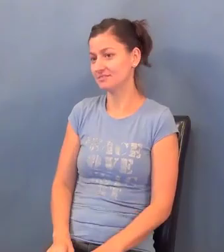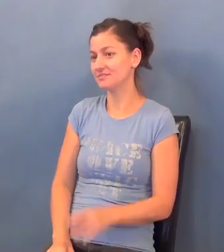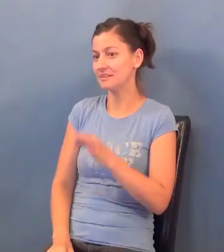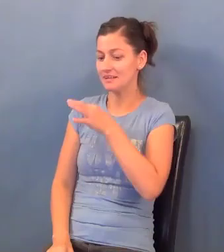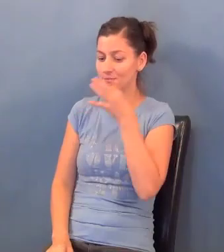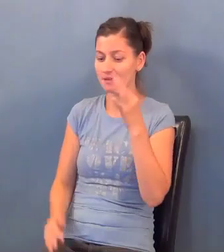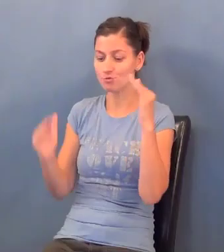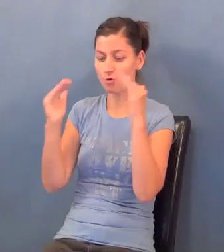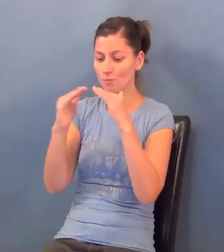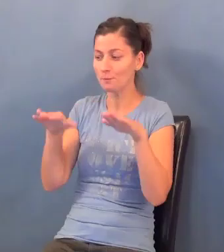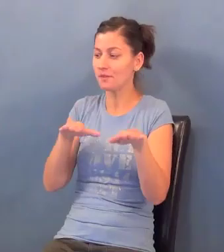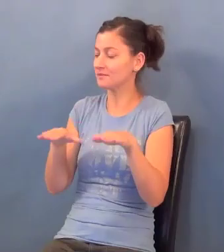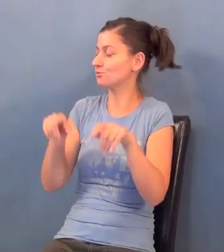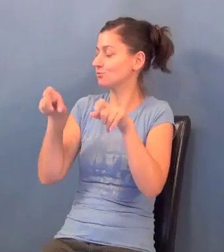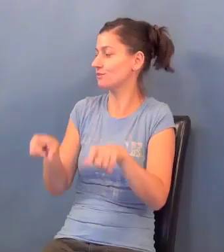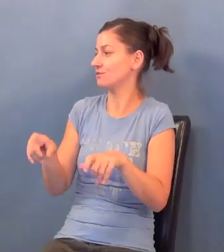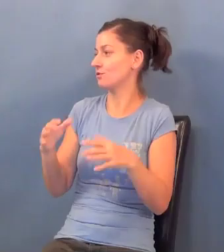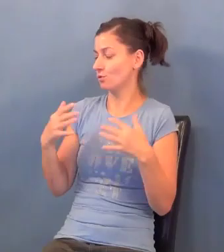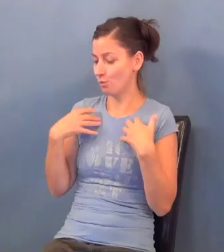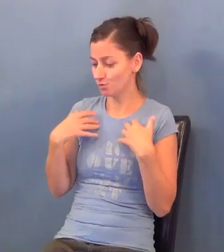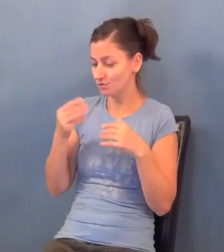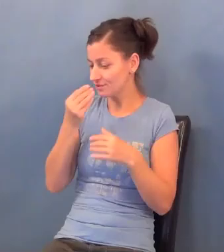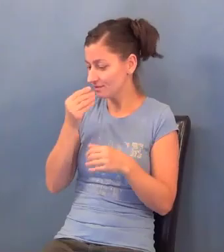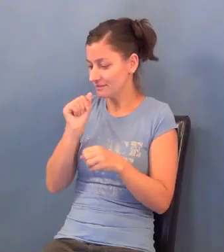Lepiej w domu siedzieć, na miejscu jeść.